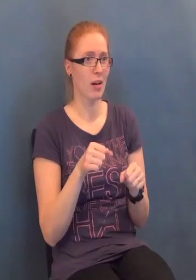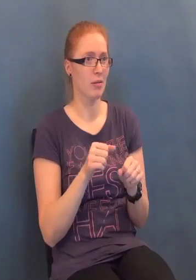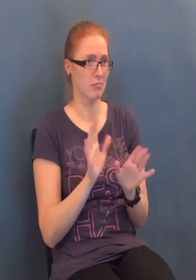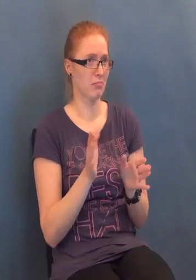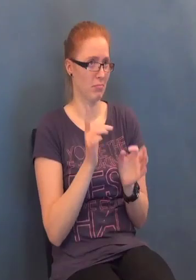Zgadzamy się?